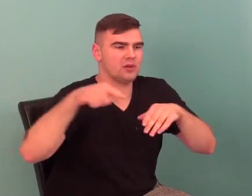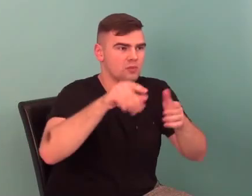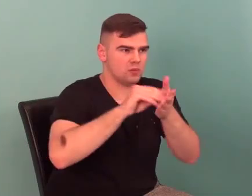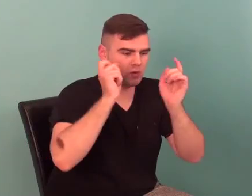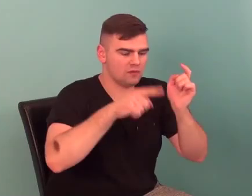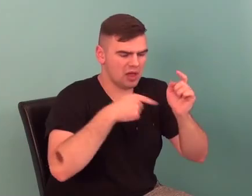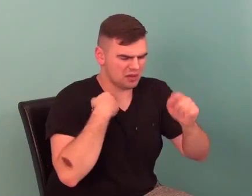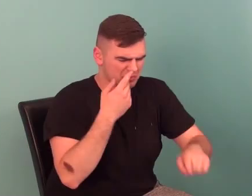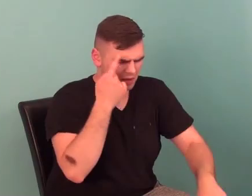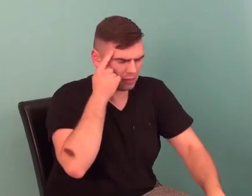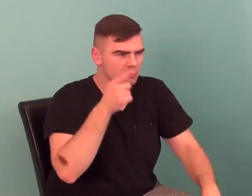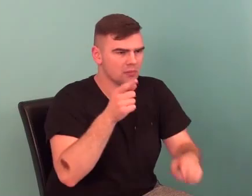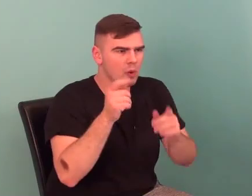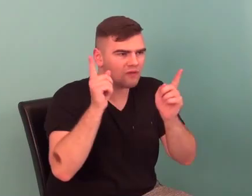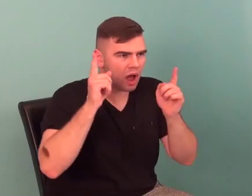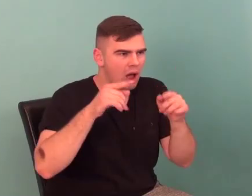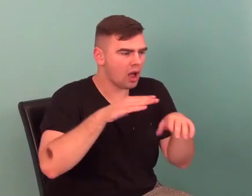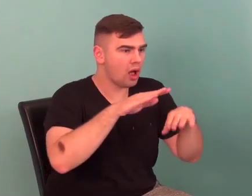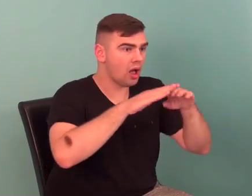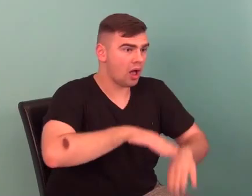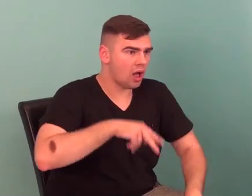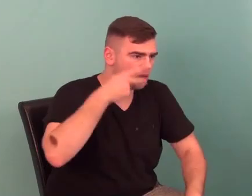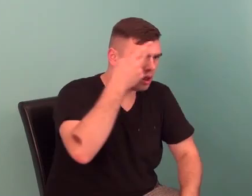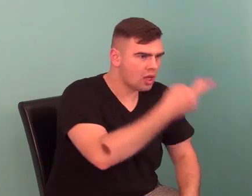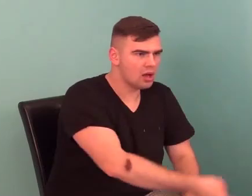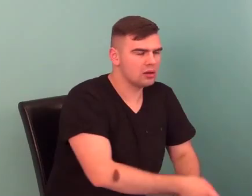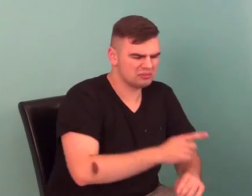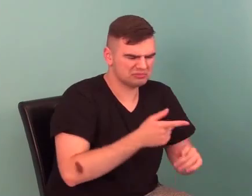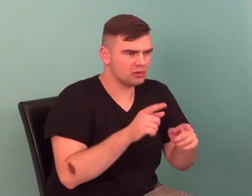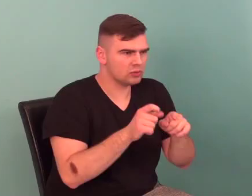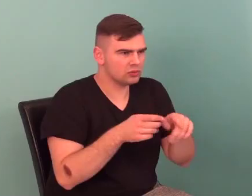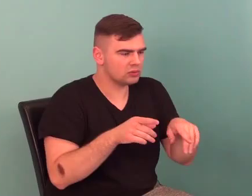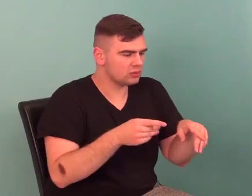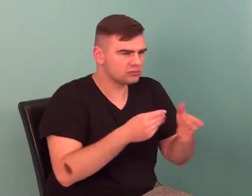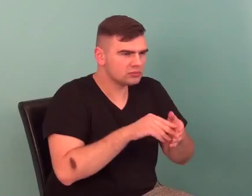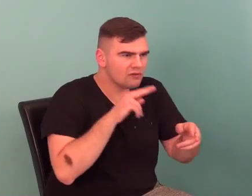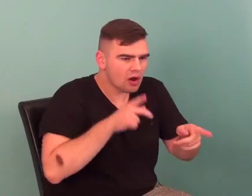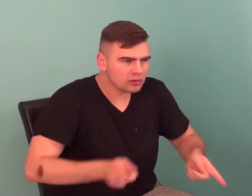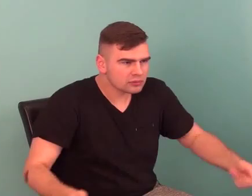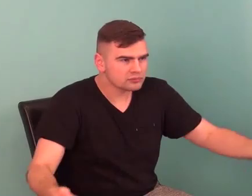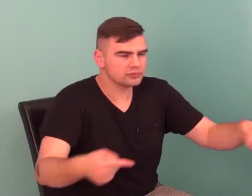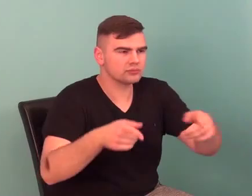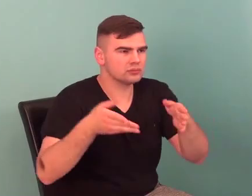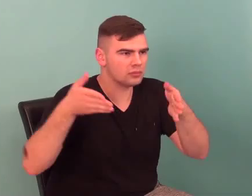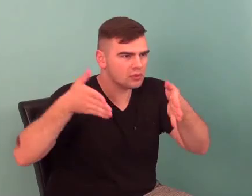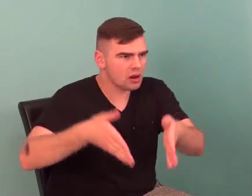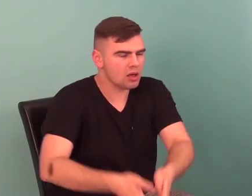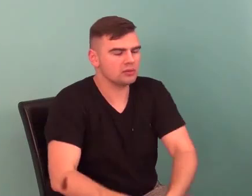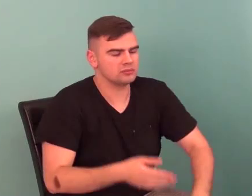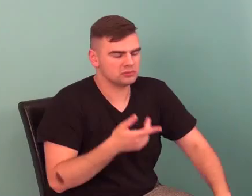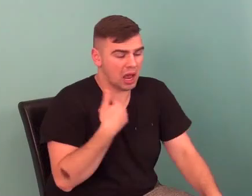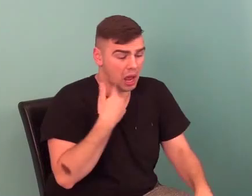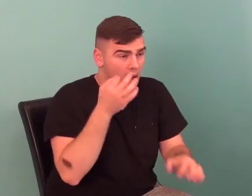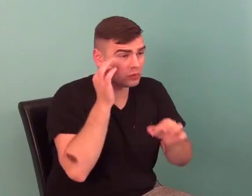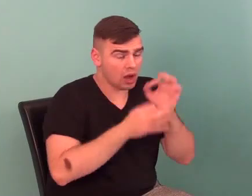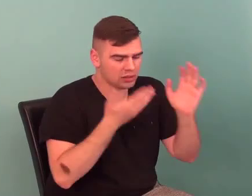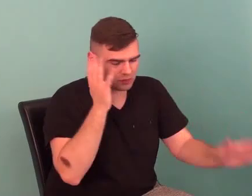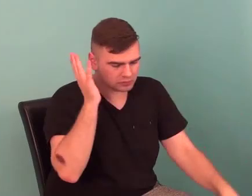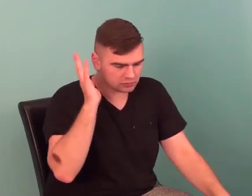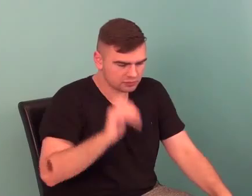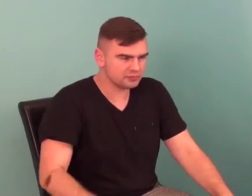Tu dodatkowo jest, że trzeba uważać, ja myślę, że to "Uwaga, można spaść!". Tu dodatkowo jest też woda i głęboki rów, ale dokładnie nie wiem.